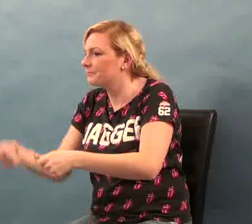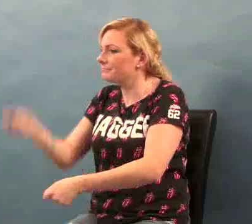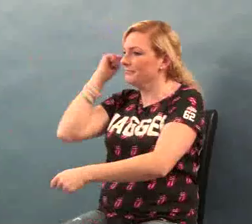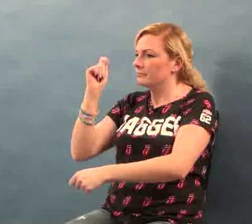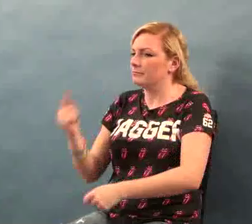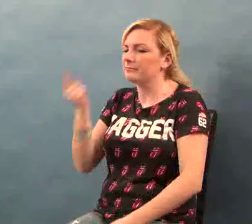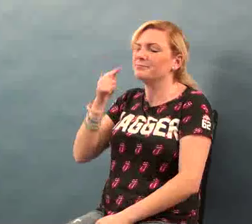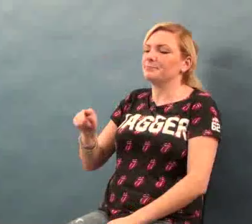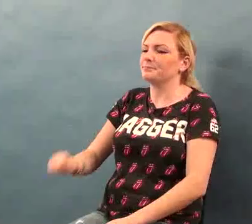Policjant dostaje tym w twarz.